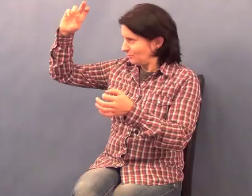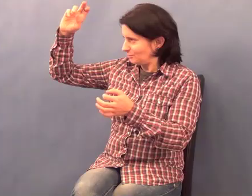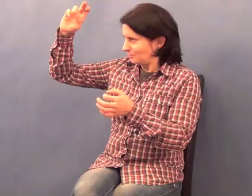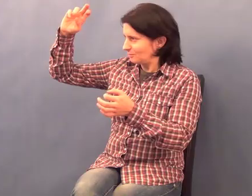Dobrze.